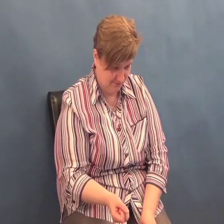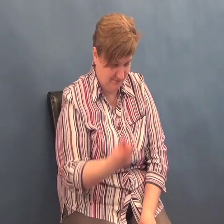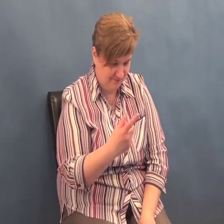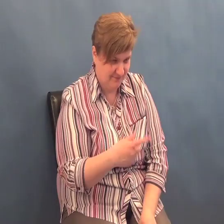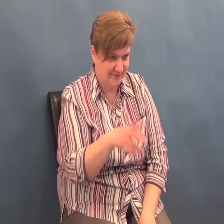Dziwne.